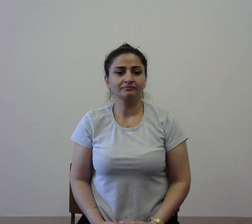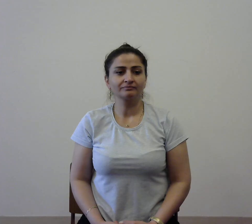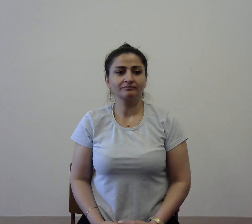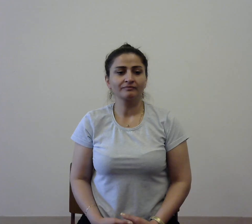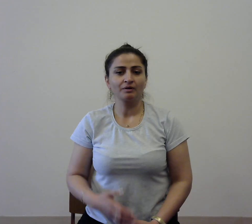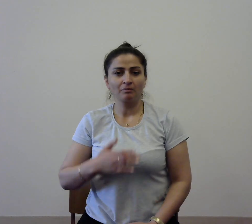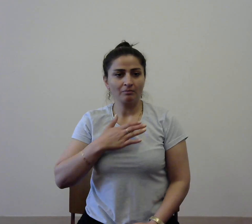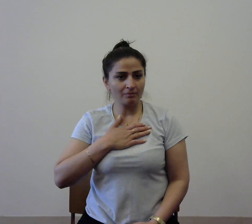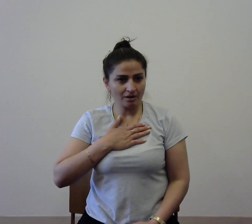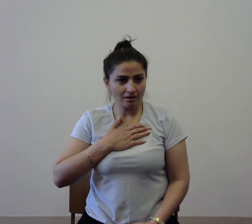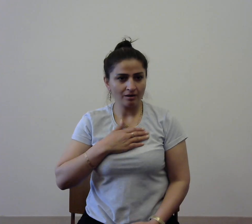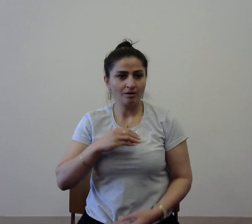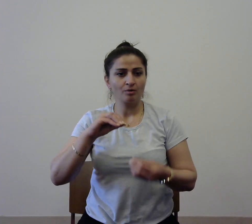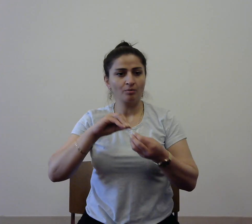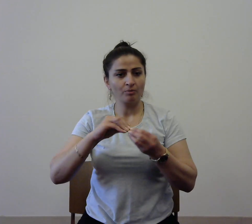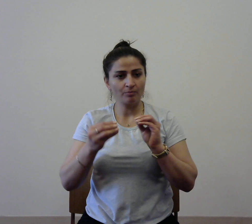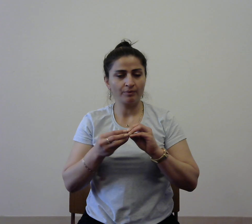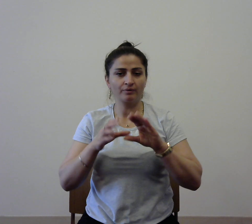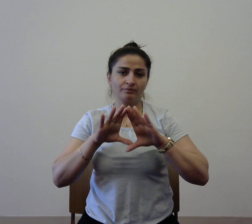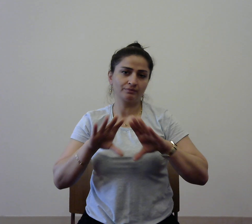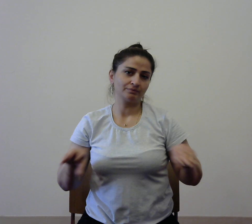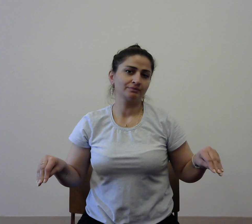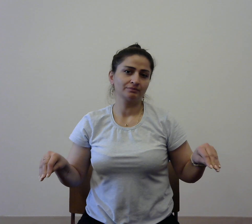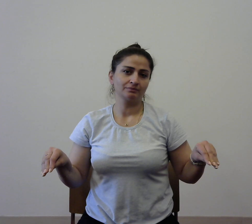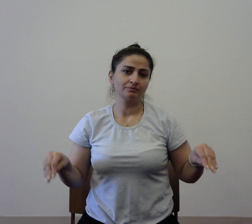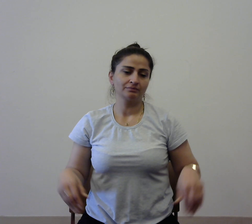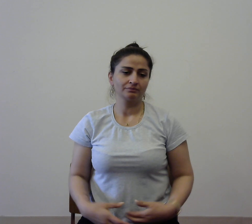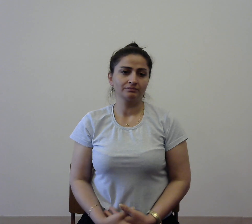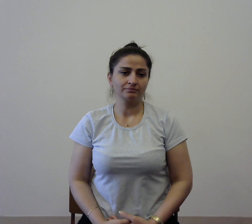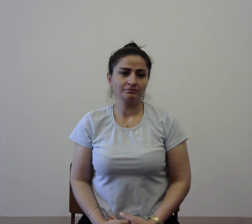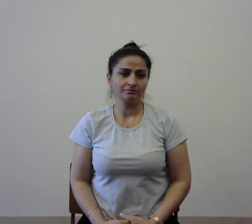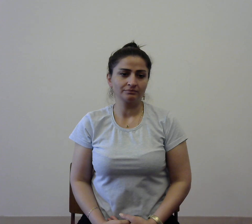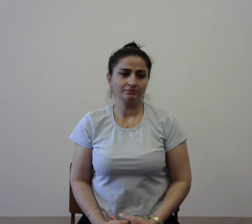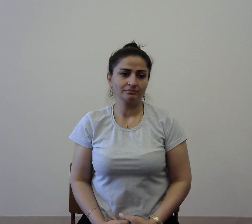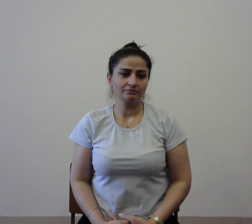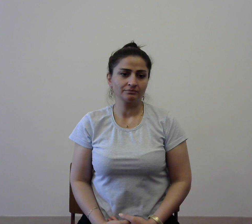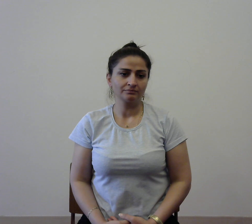Mənim problemim həll olundu